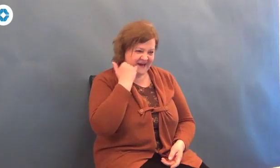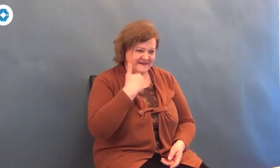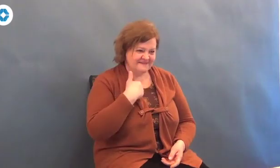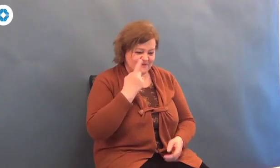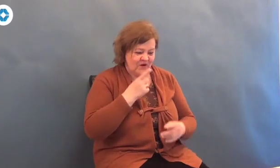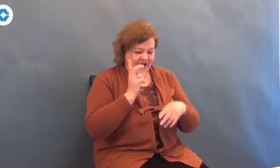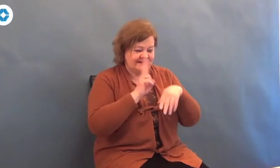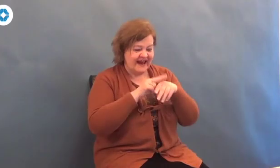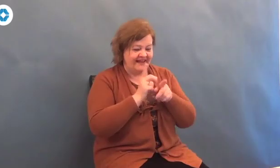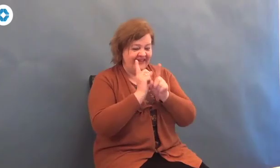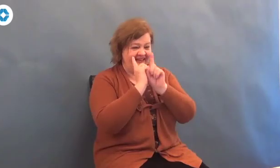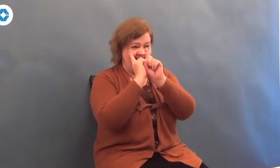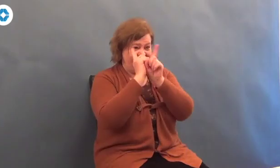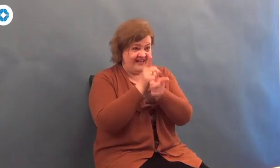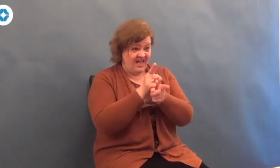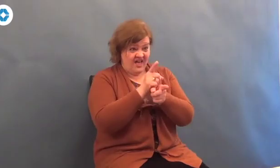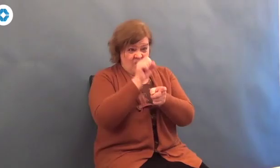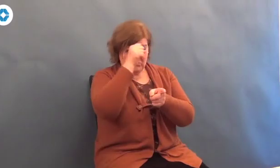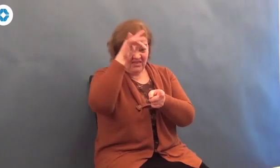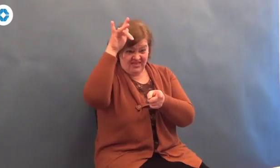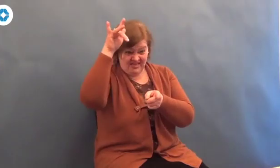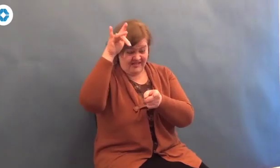Widzę, że wskazówka od zegarka... jest uparty, więc chce nacisnąć... nie!